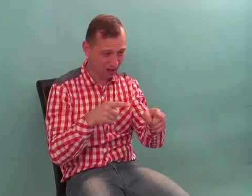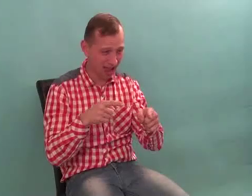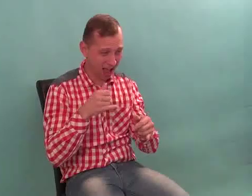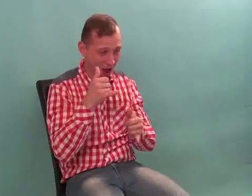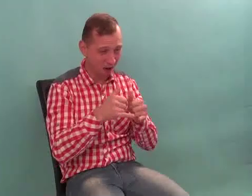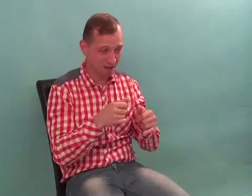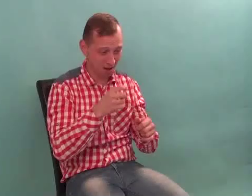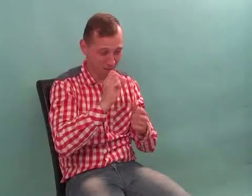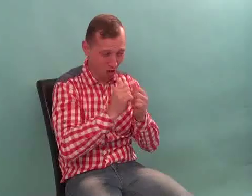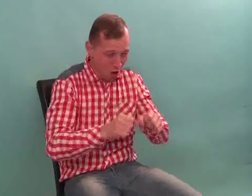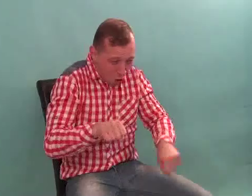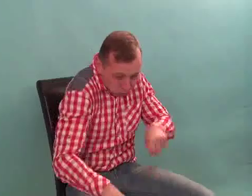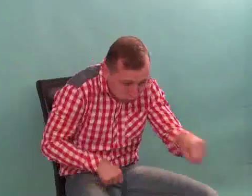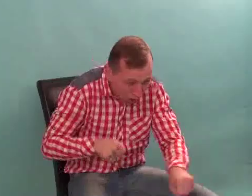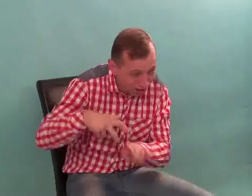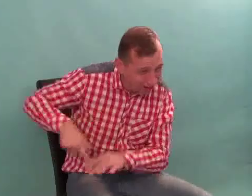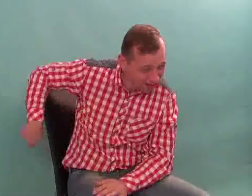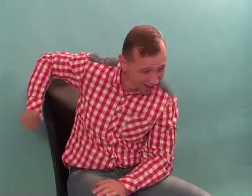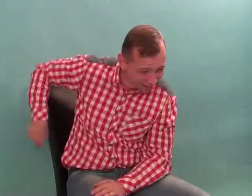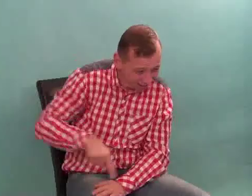Ktoś jedzie sportowym rowerem i z tyłu koń biegnie?